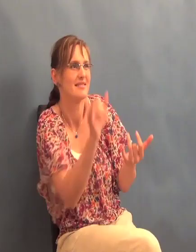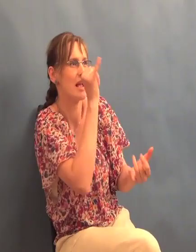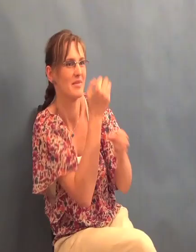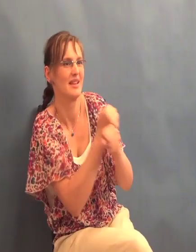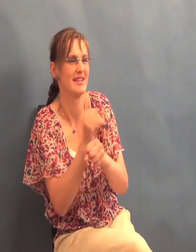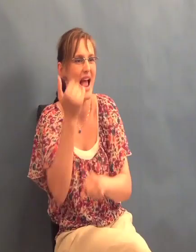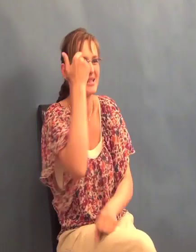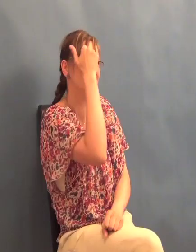Myśli, jak tam wejść.